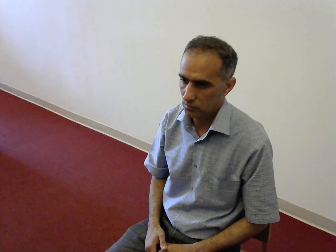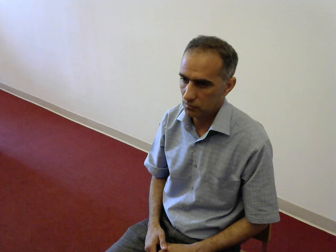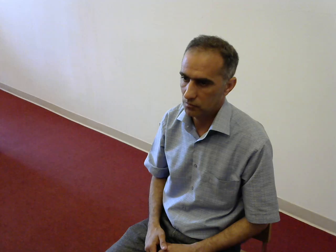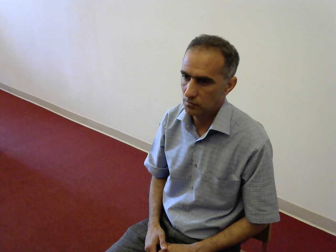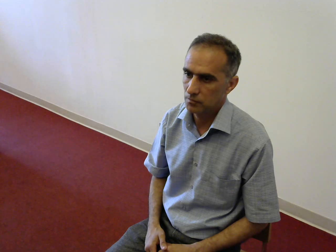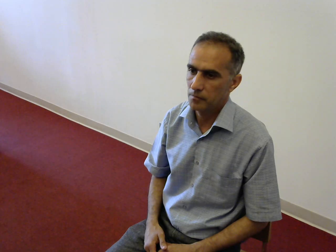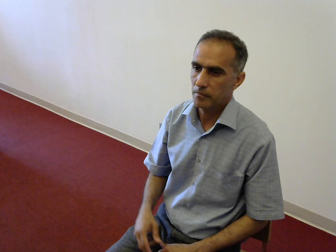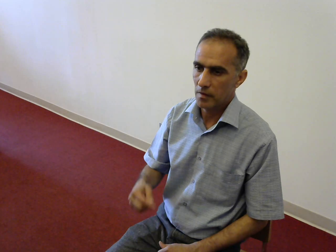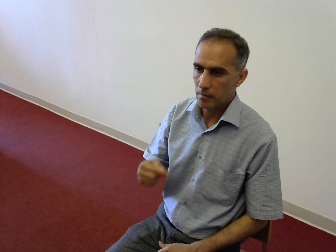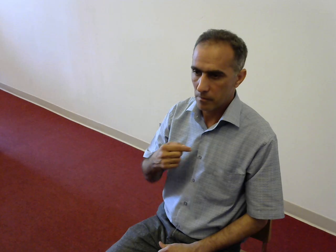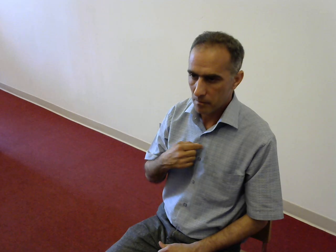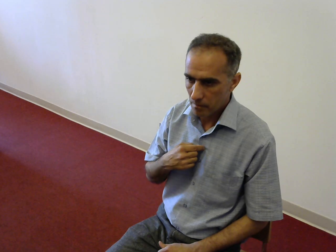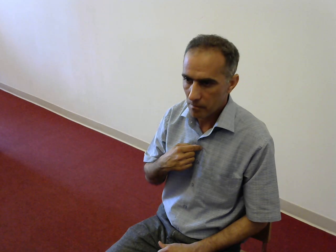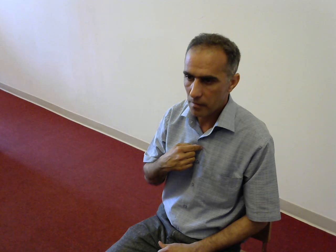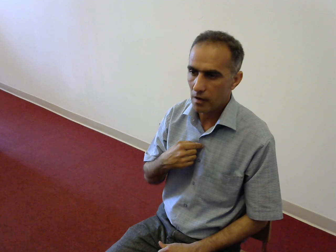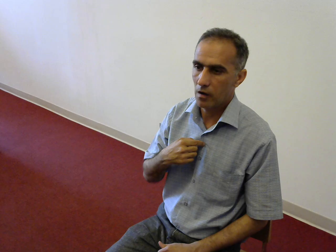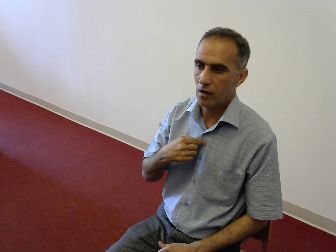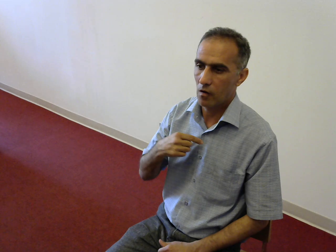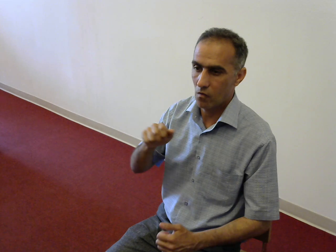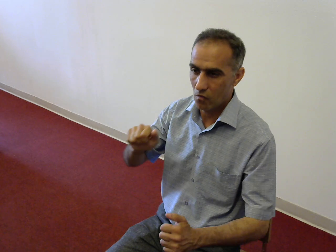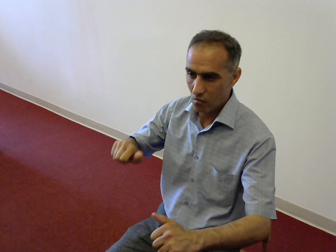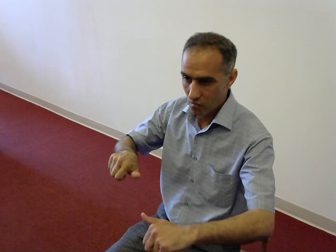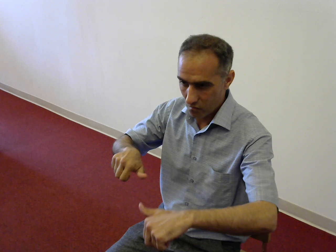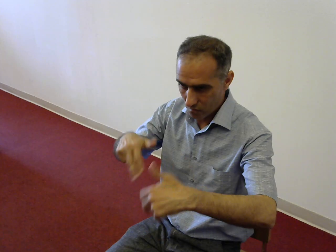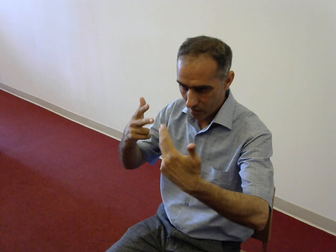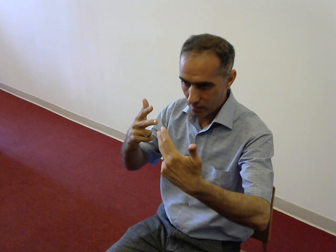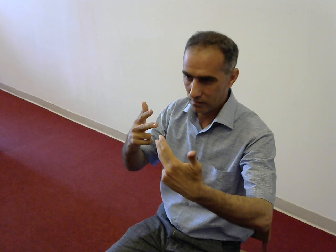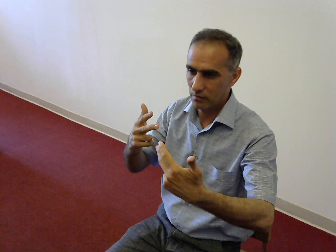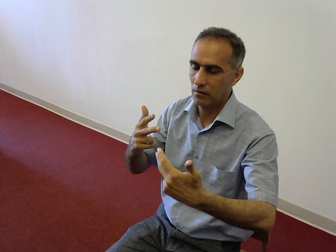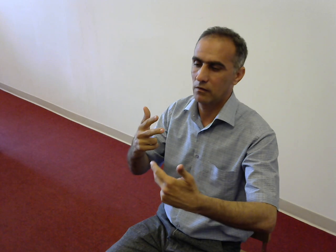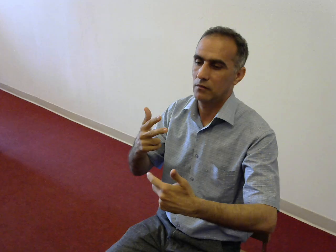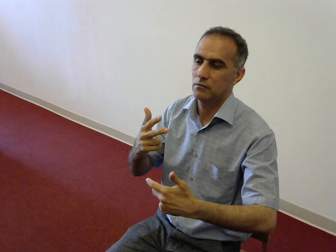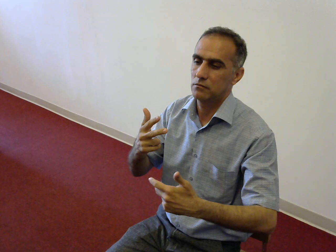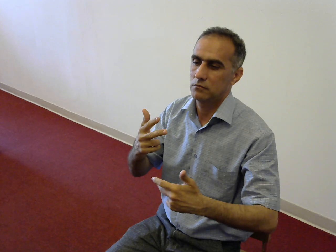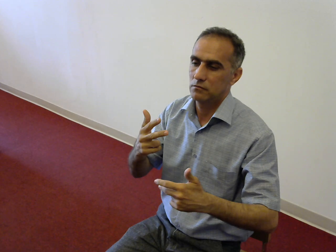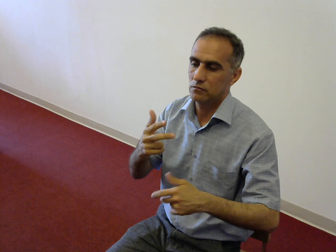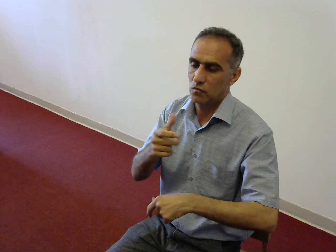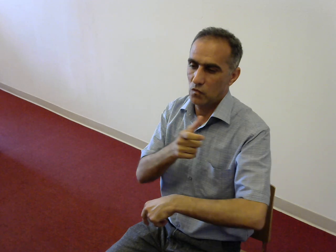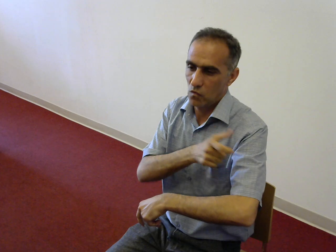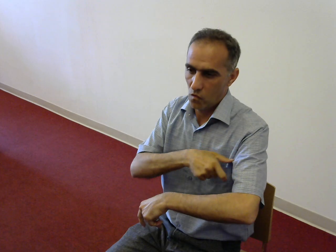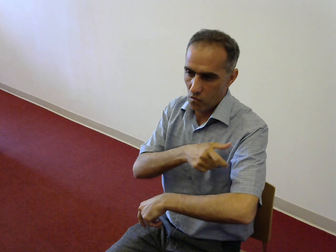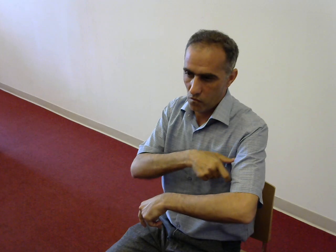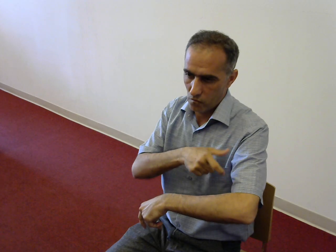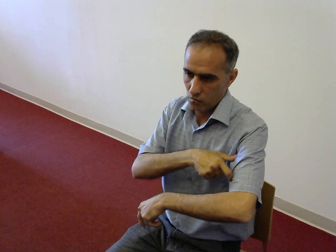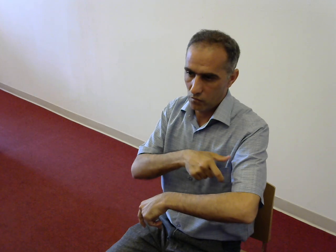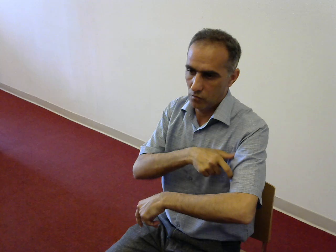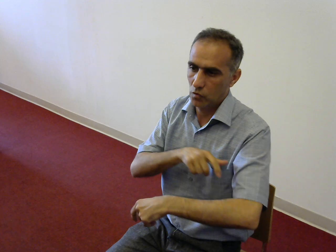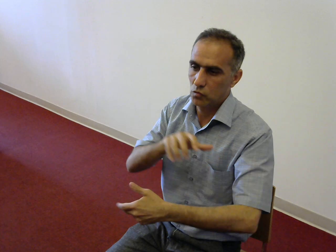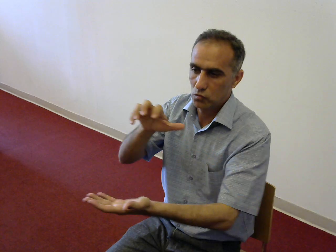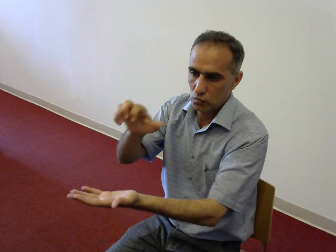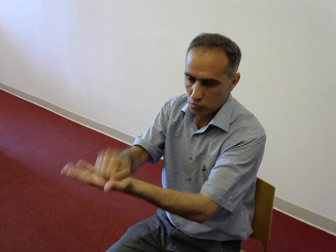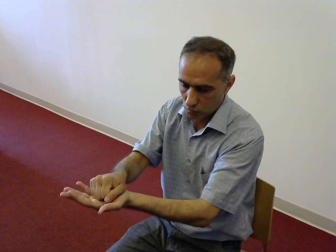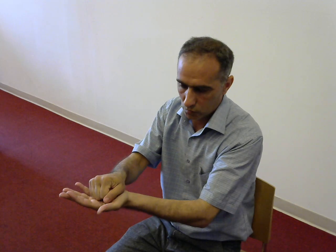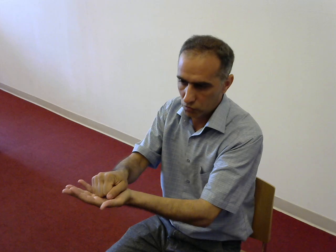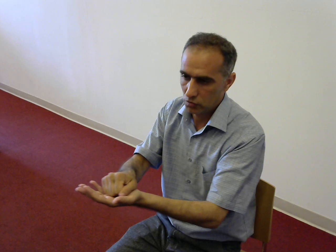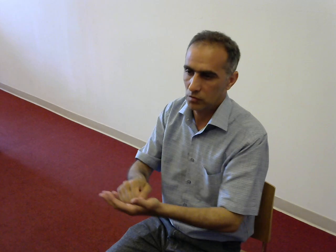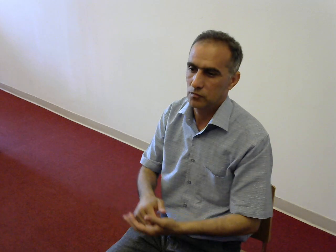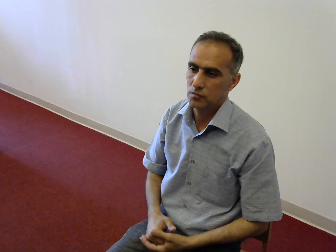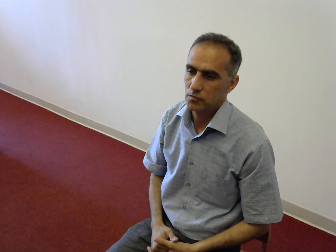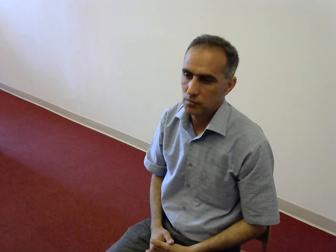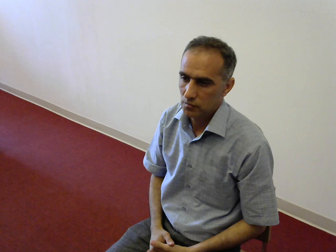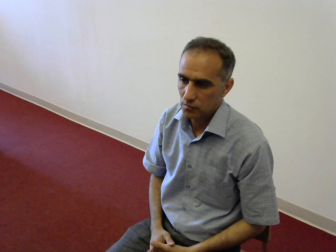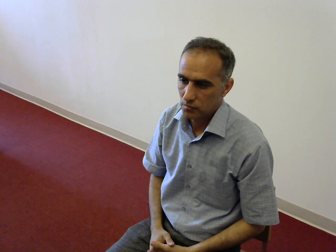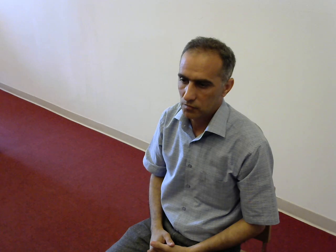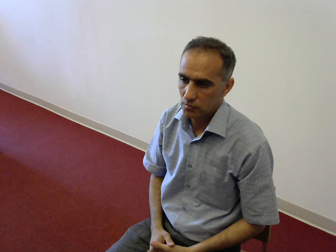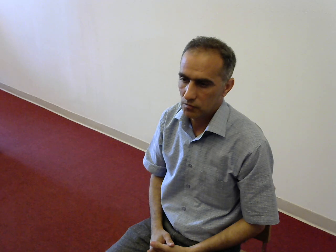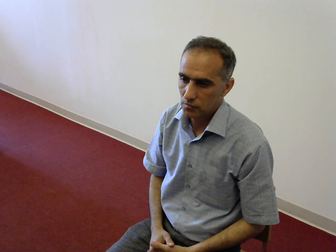Mən onlayn növbə götürmüşəm